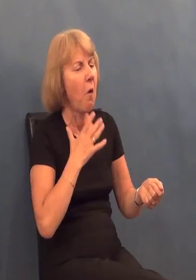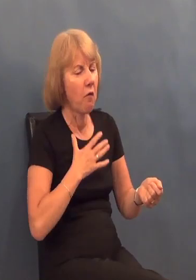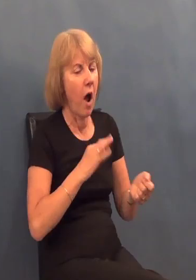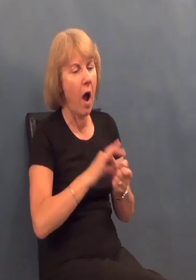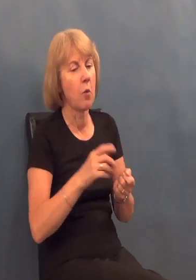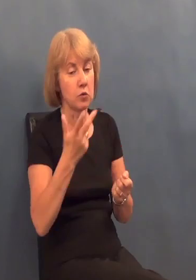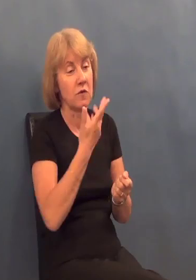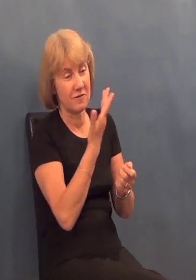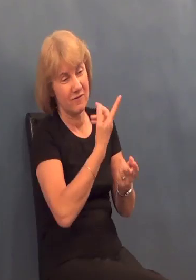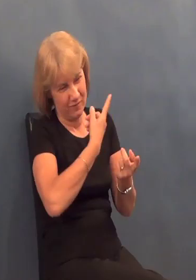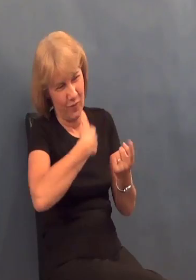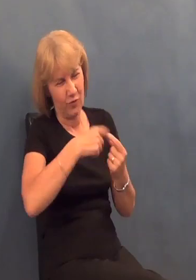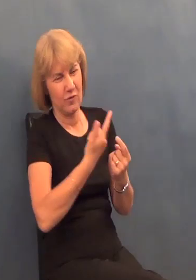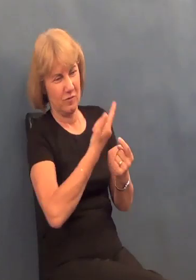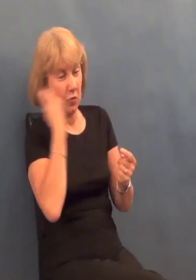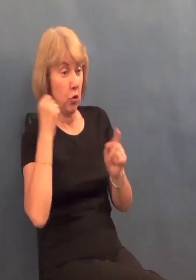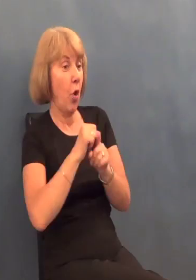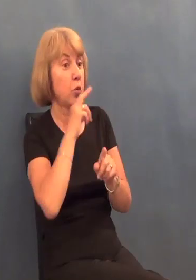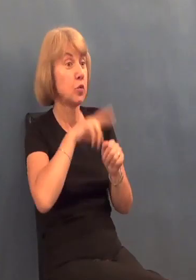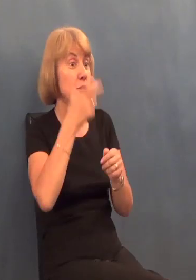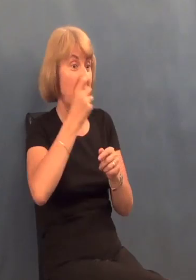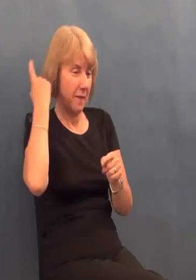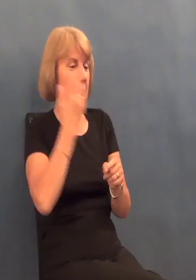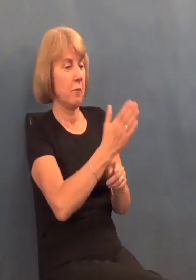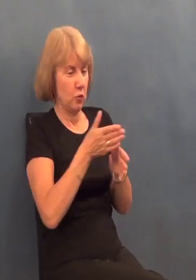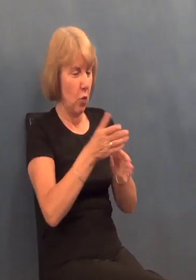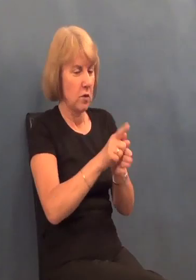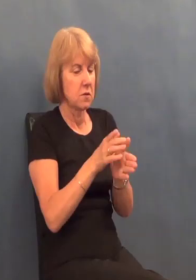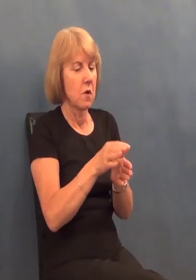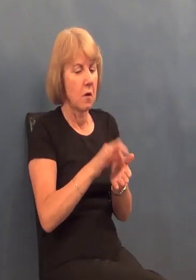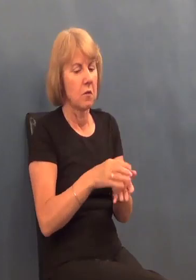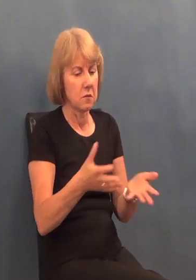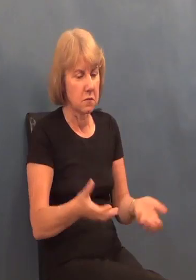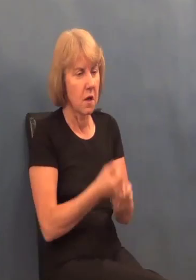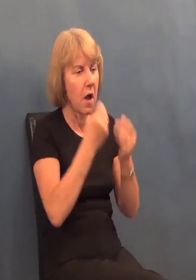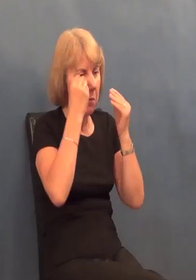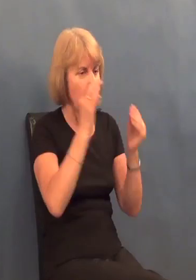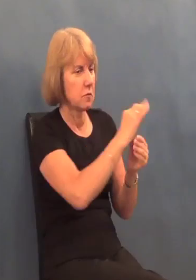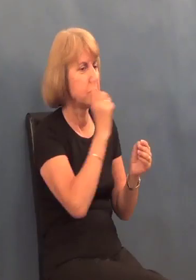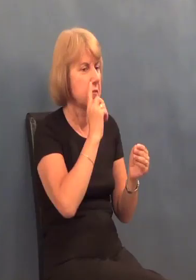A ci trzej chłopcy, którzy poszli w drugą stronę, w stronę drzewa, gdzie tamten mężczyzna zbiera gruszki, po drodze znajdują kapelusz należący do tego chłopca.